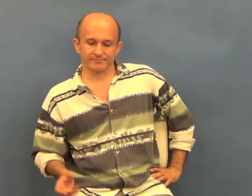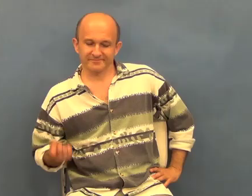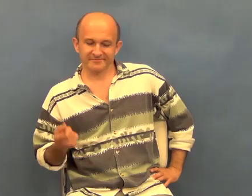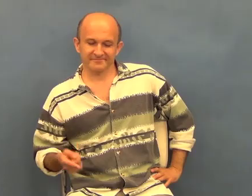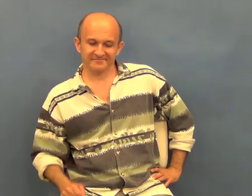Dziwne.